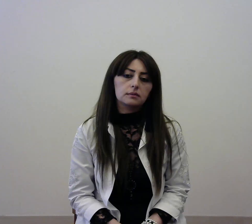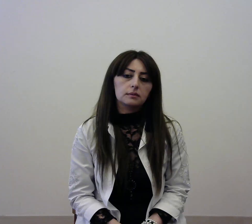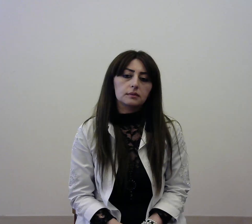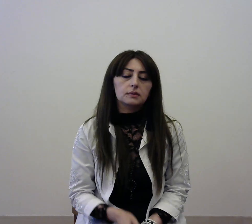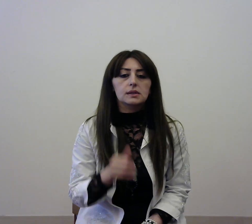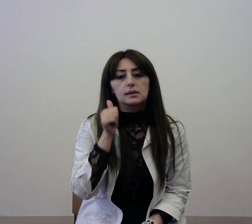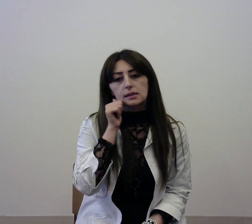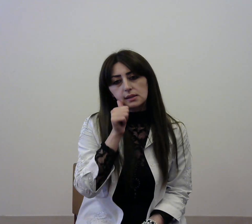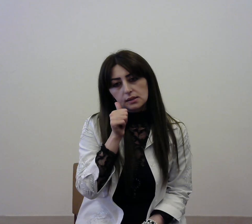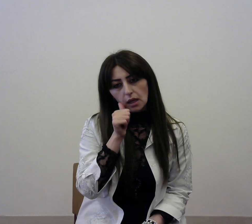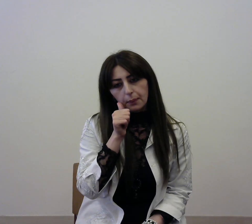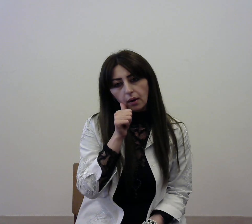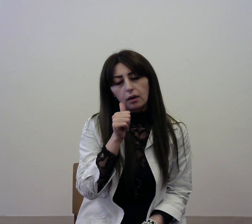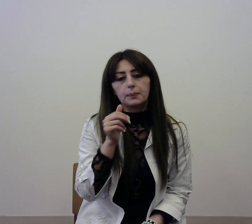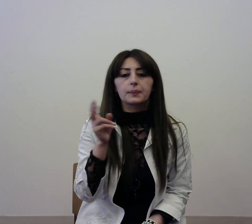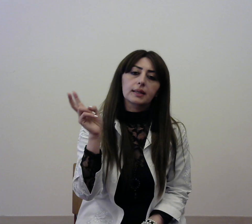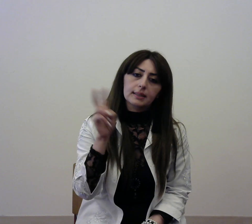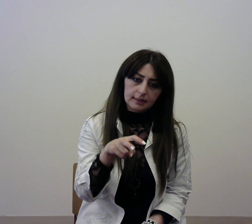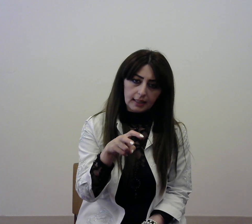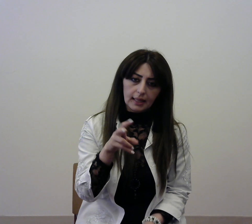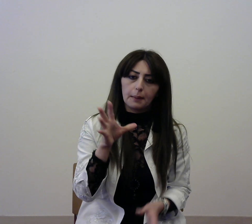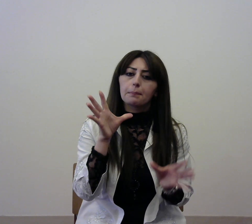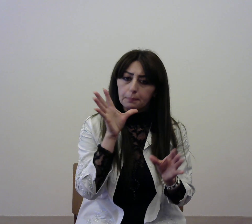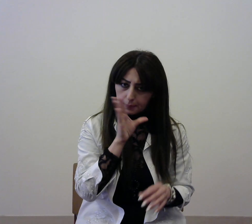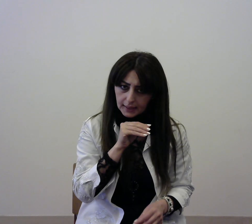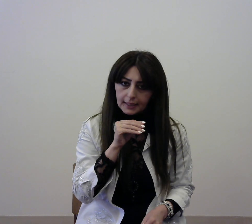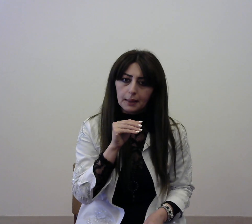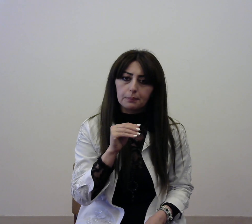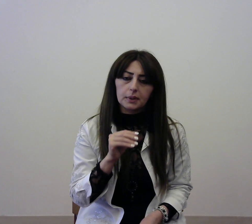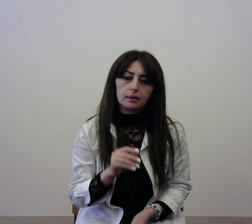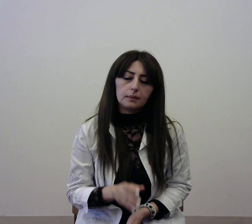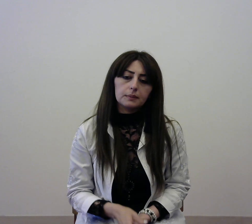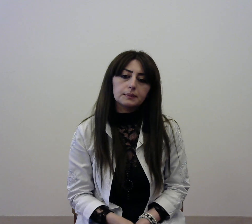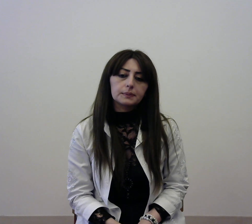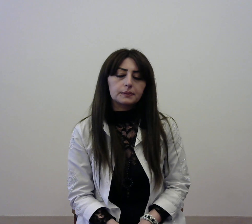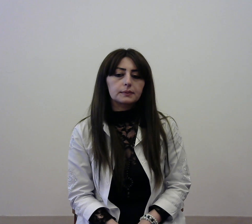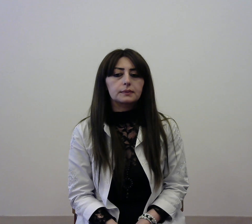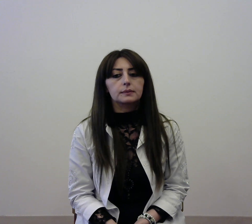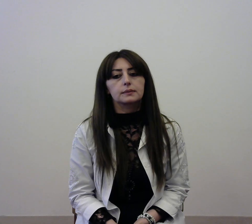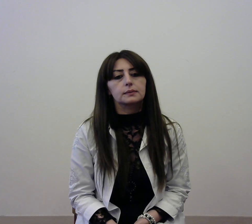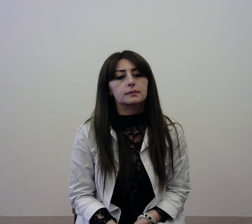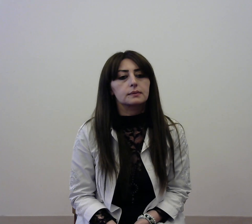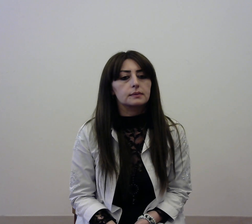Sabah gələ bilərəmmi?